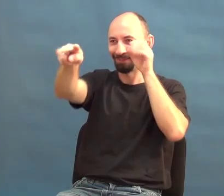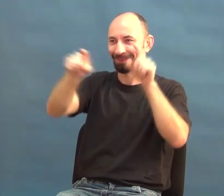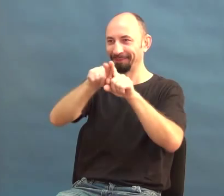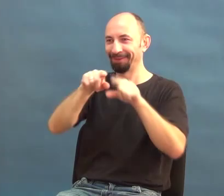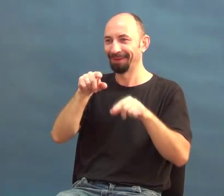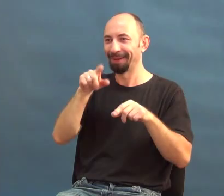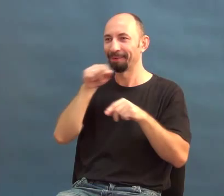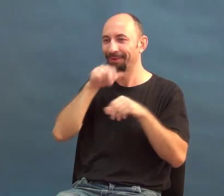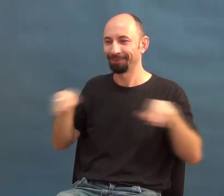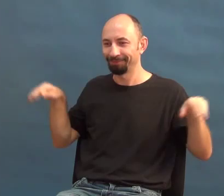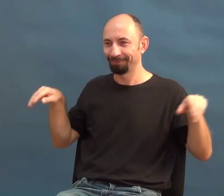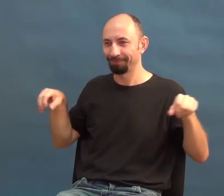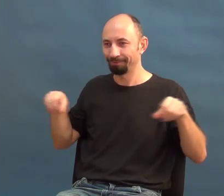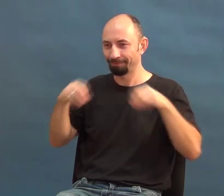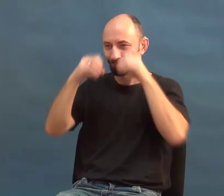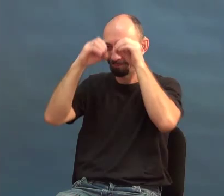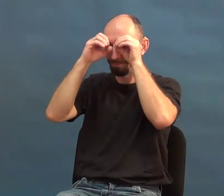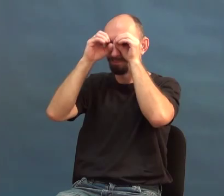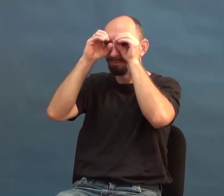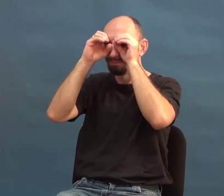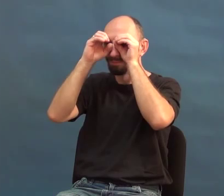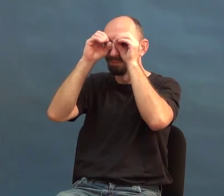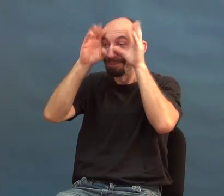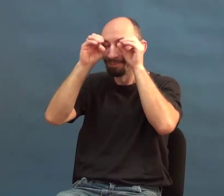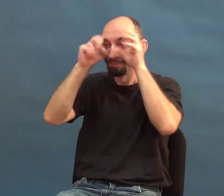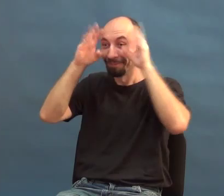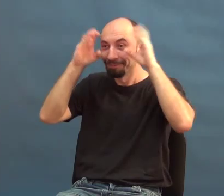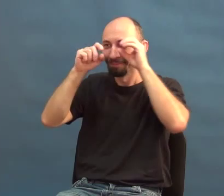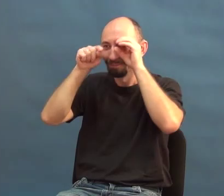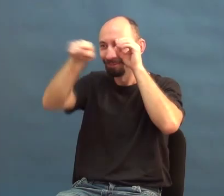Tak samo z drugiej strony mały ptaszek ma lornetkę i patrzy na niego. Otwiera szeroko oczy ze zdziwienia.